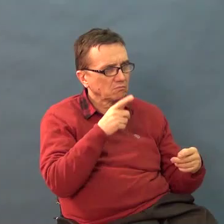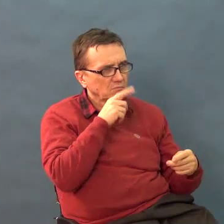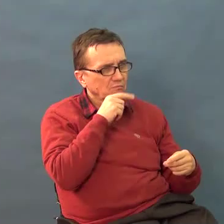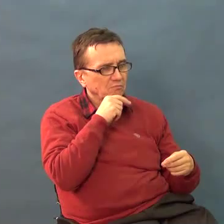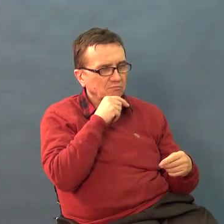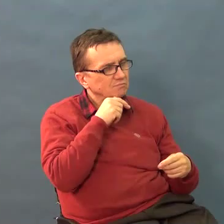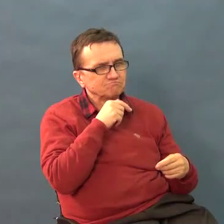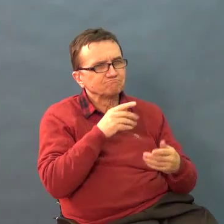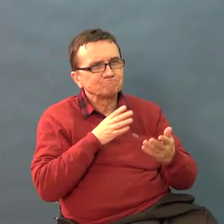Łał!